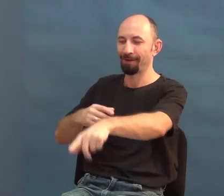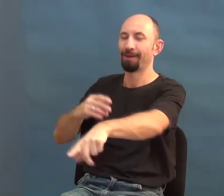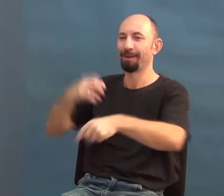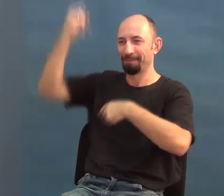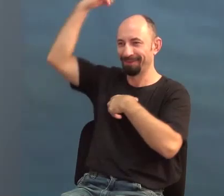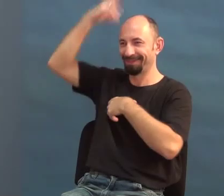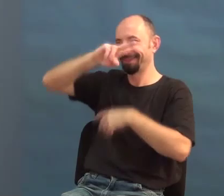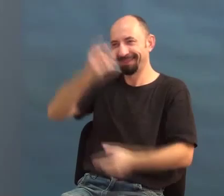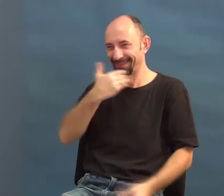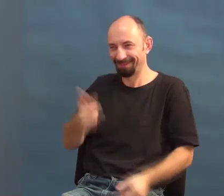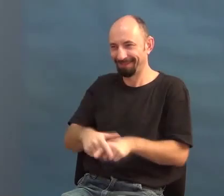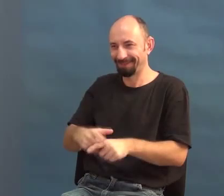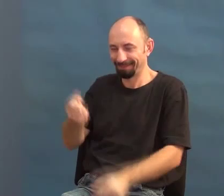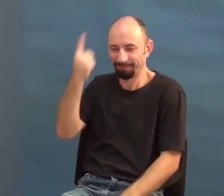Nie ma czegoś takiego jak prysznic dla koni, dziwnie.